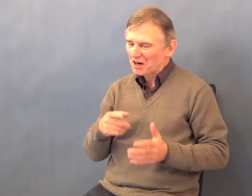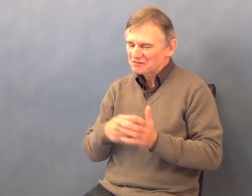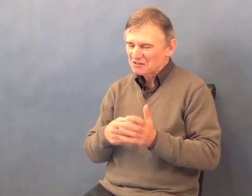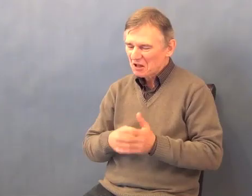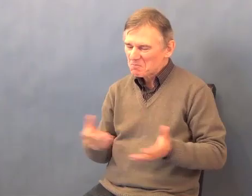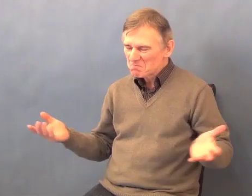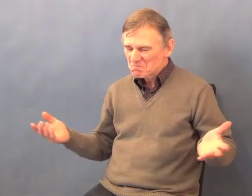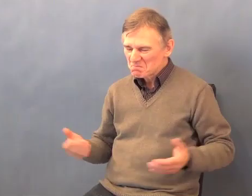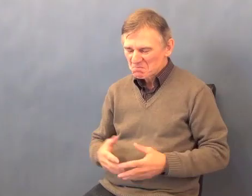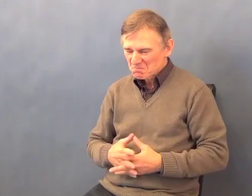Tego właśnie nie wiem.